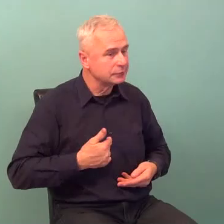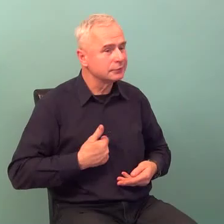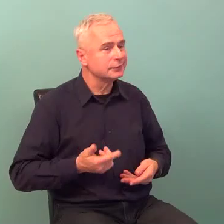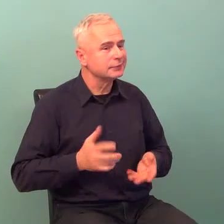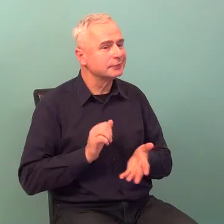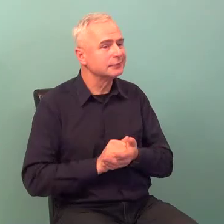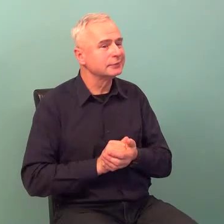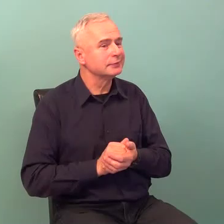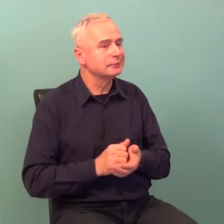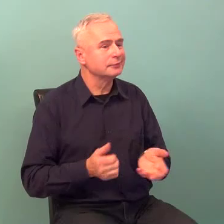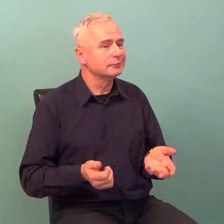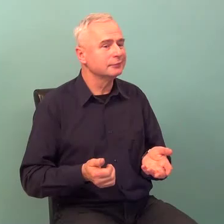Jestem zajęty.